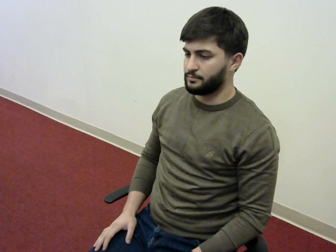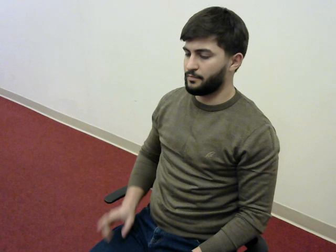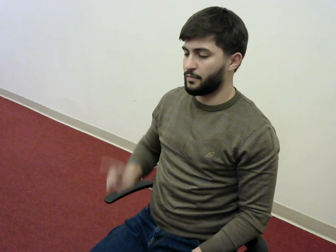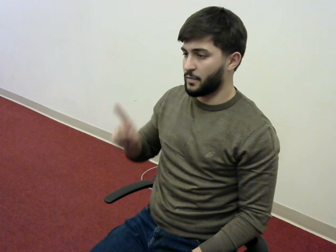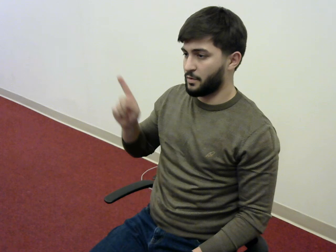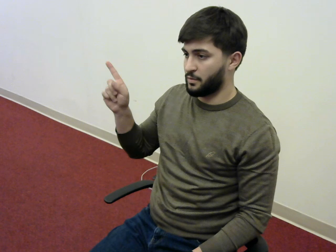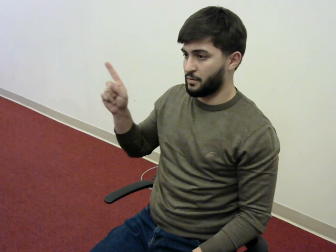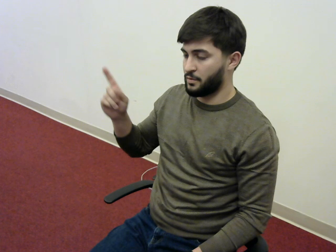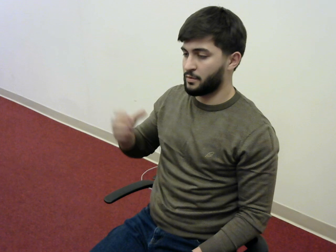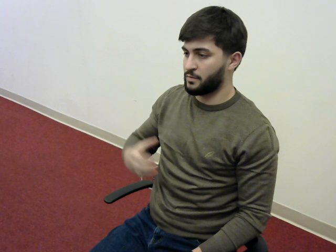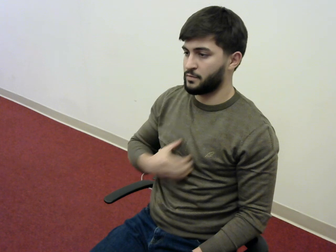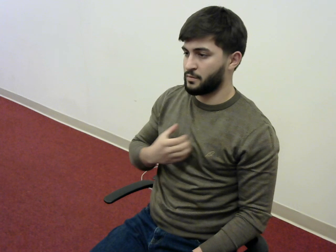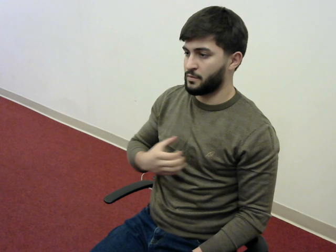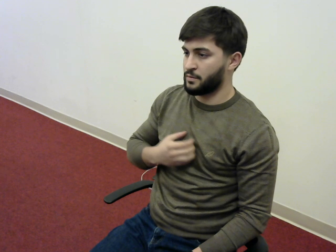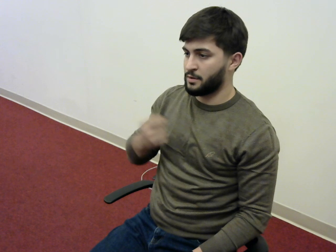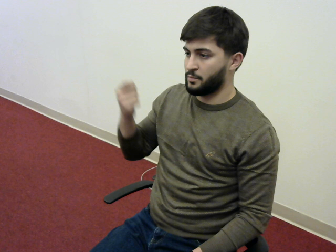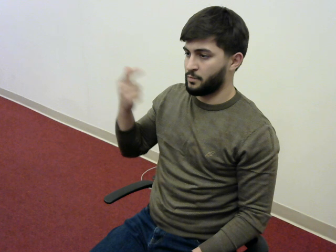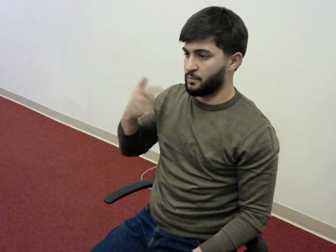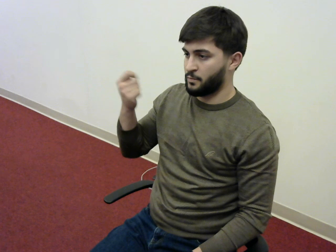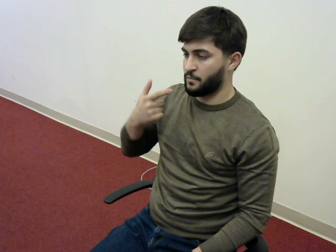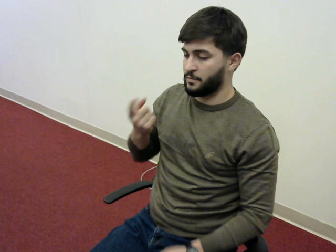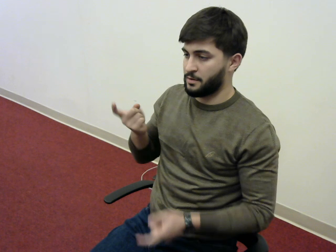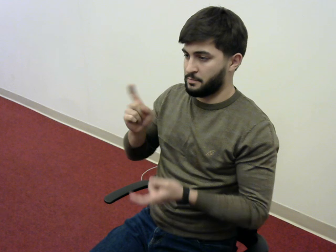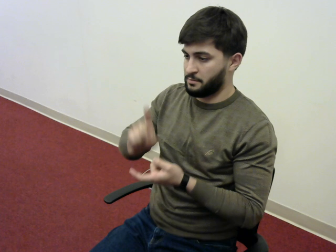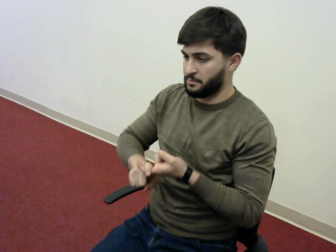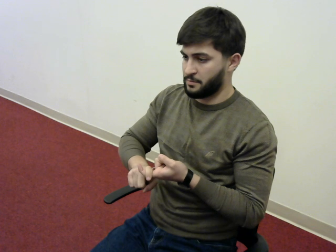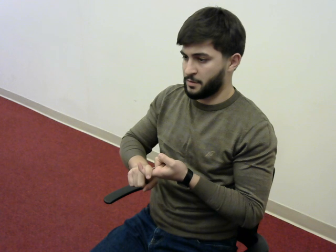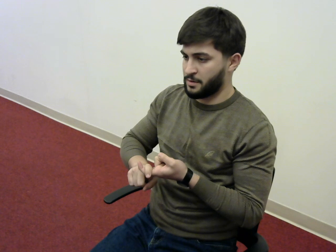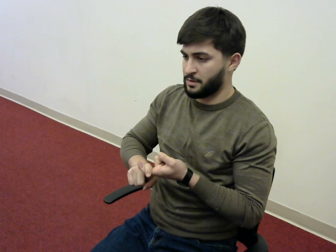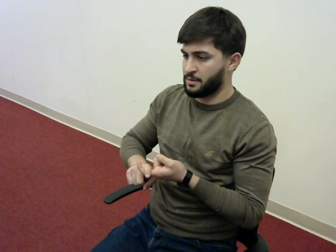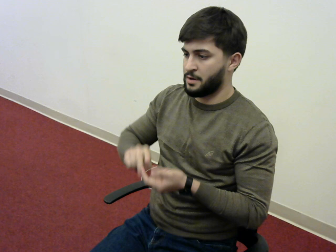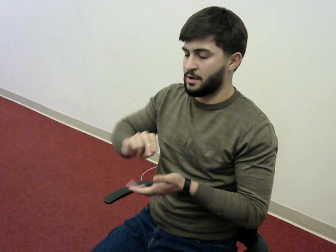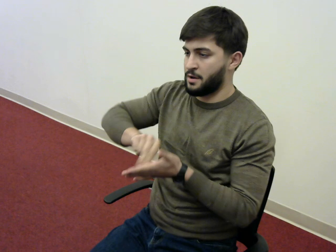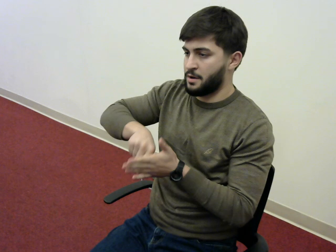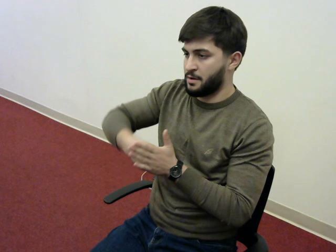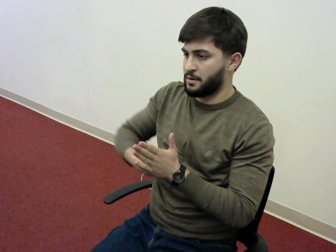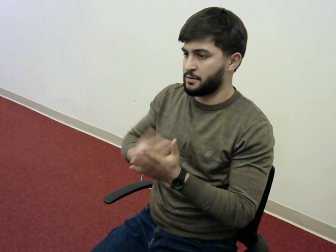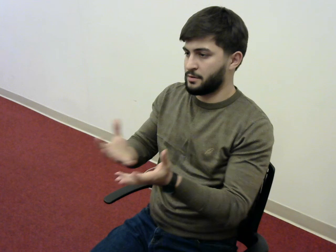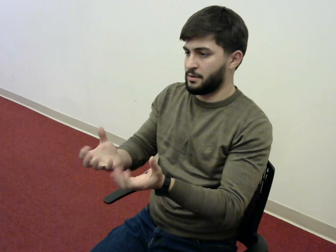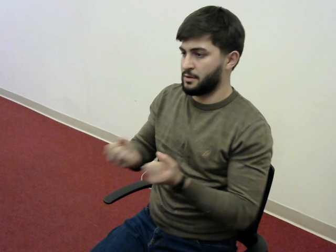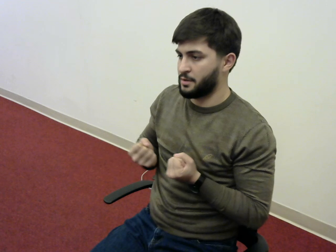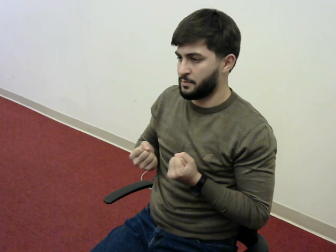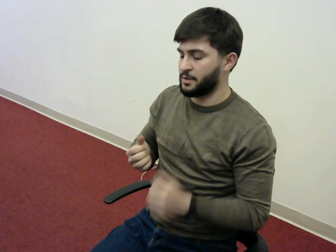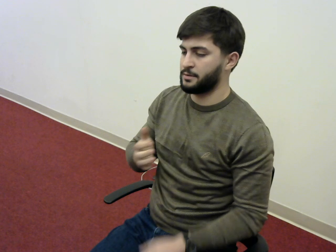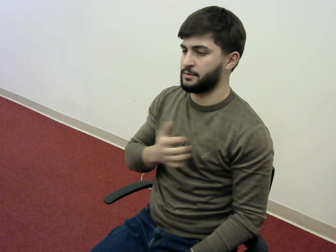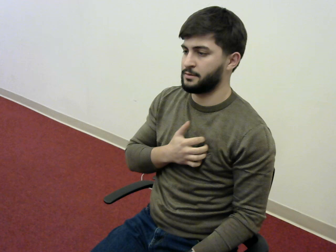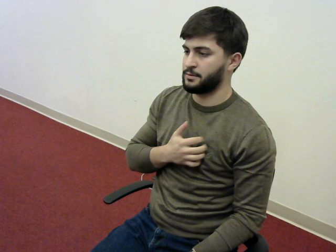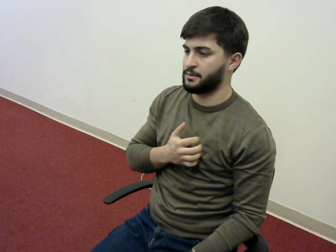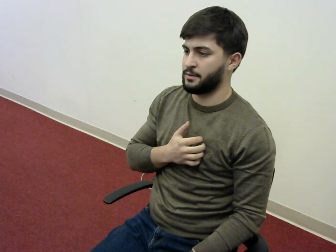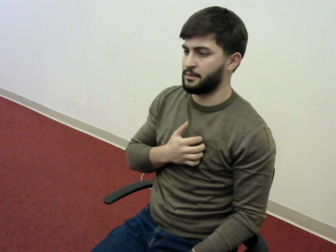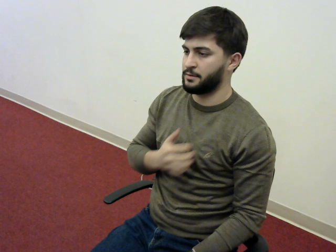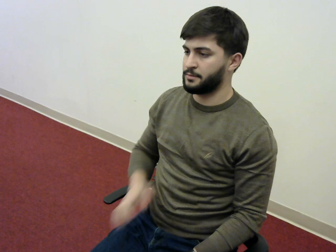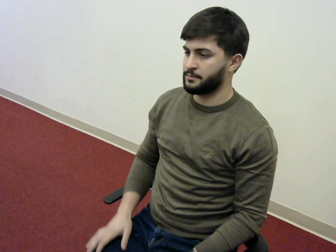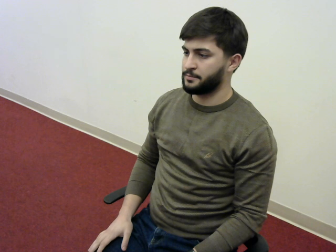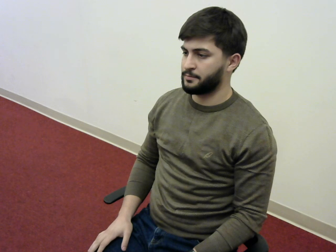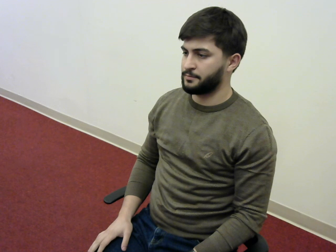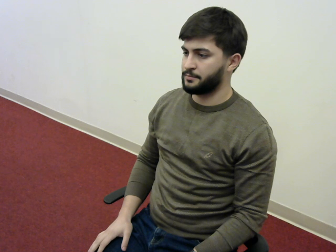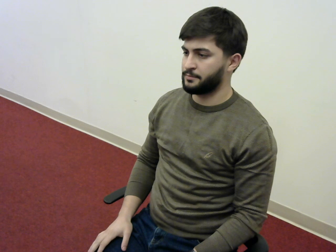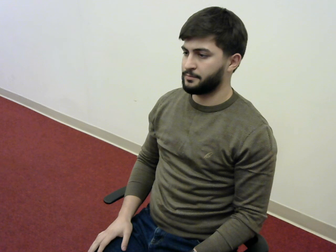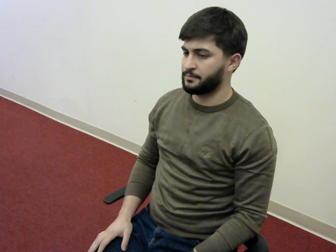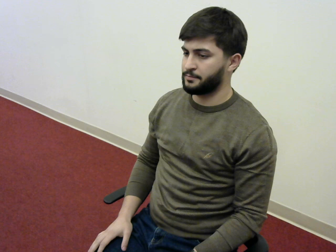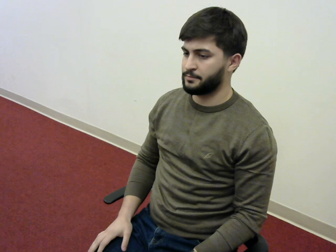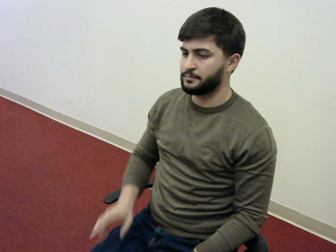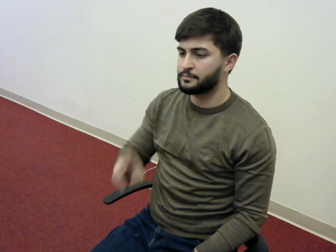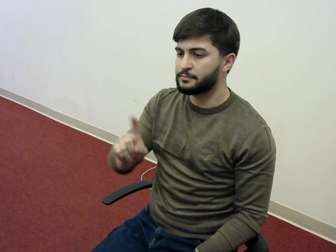O sosial müavinət ilə bağlı arayış almaq istəyir